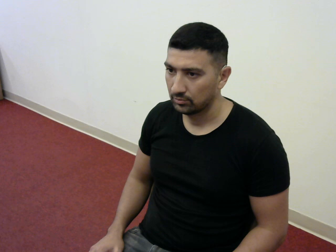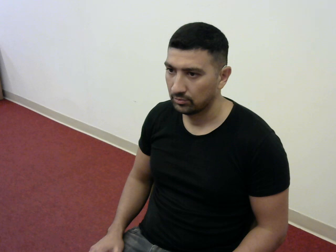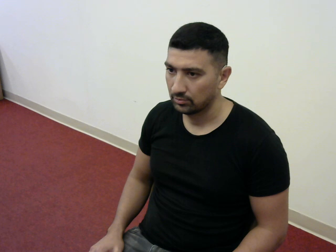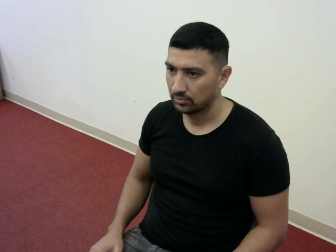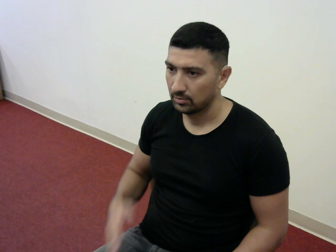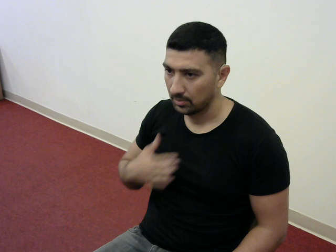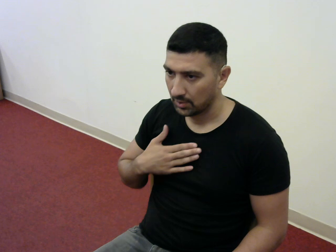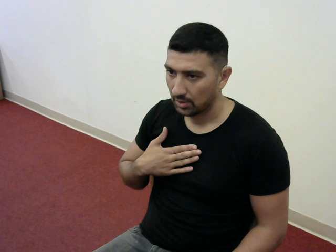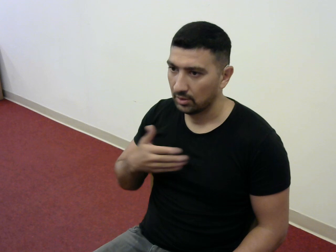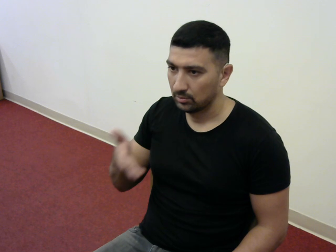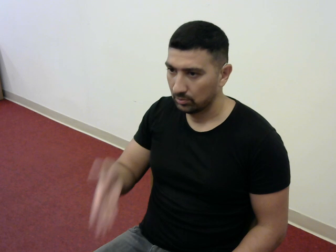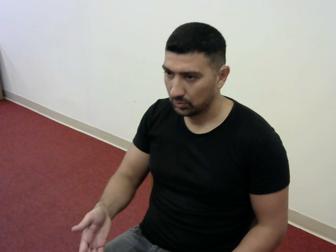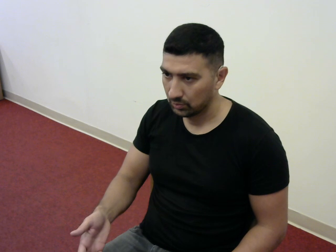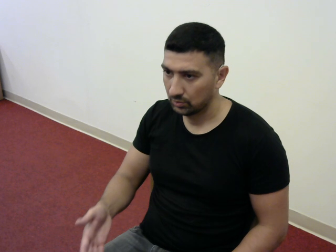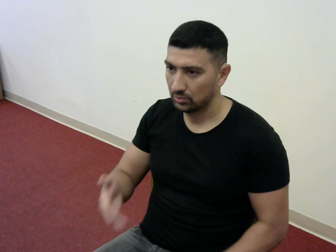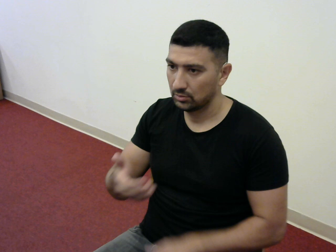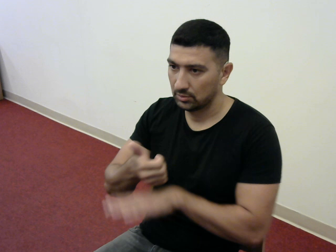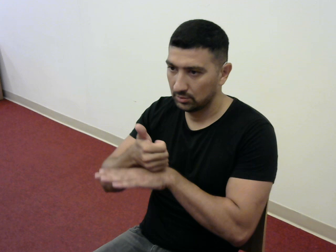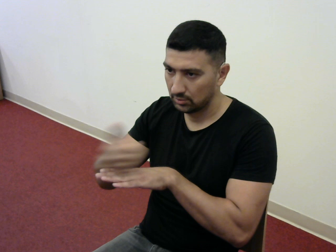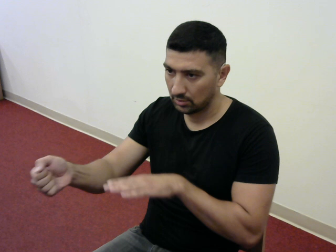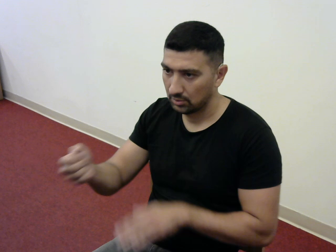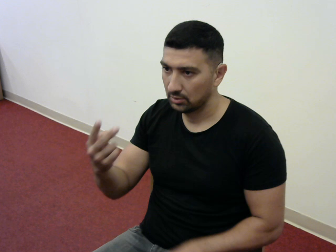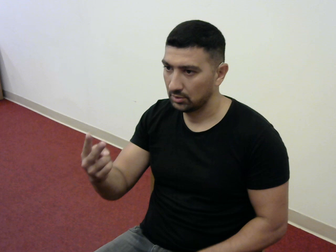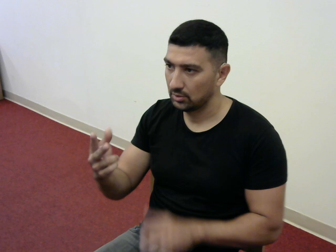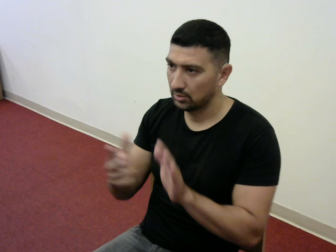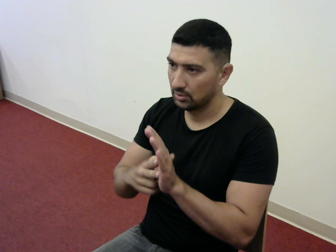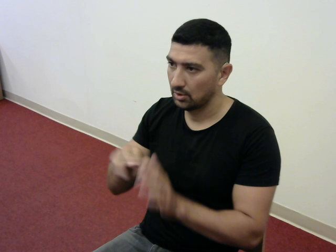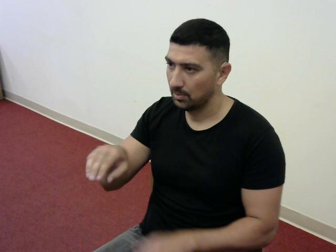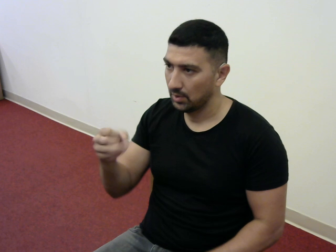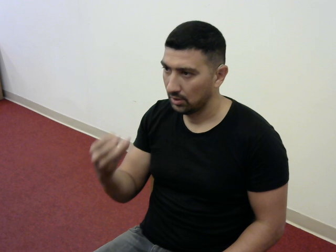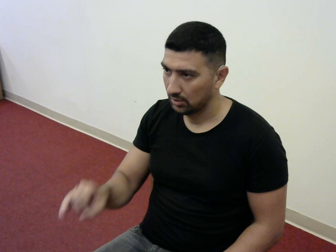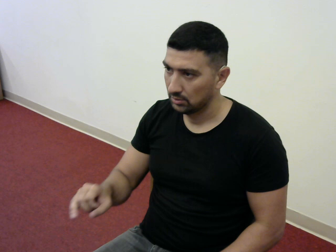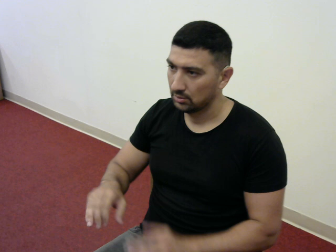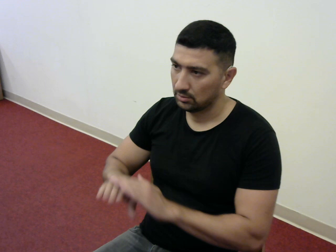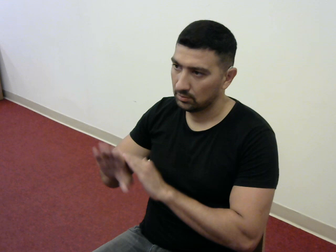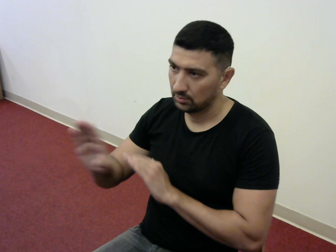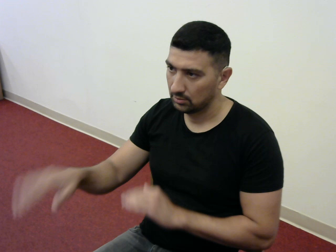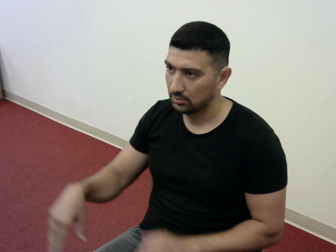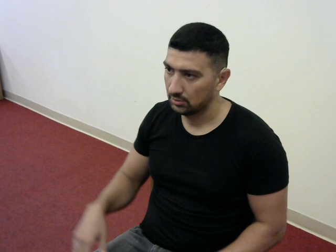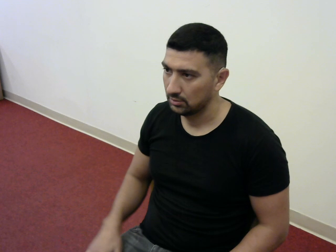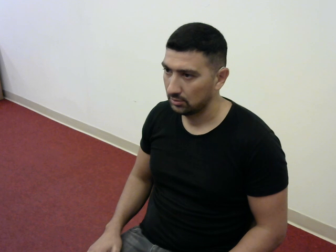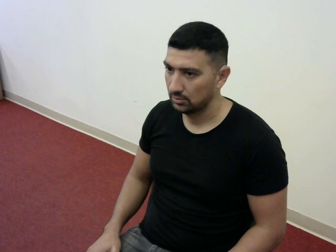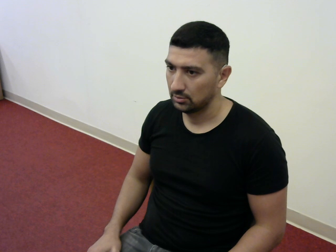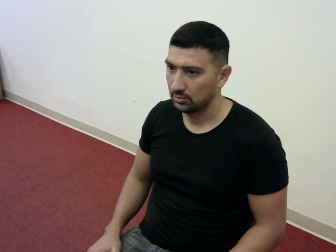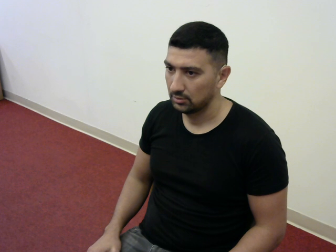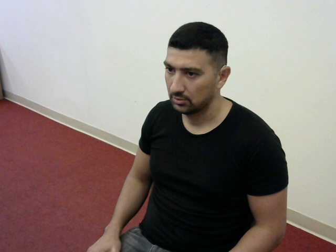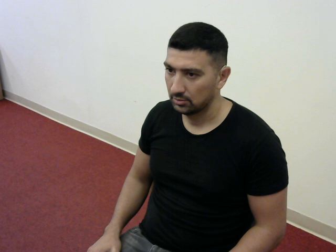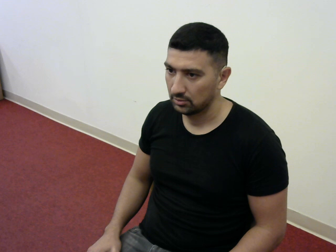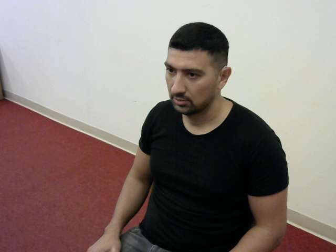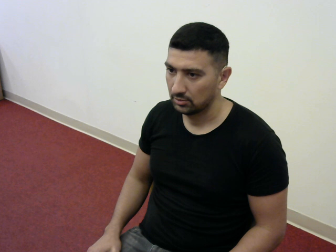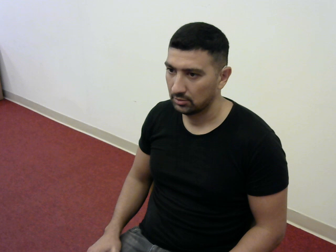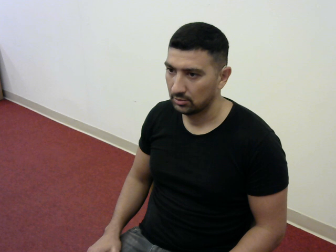Mən burdan çıxıb 28 maya gedəcəm